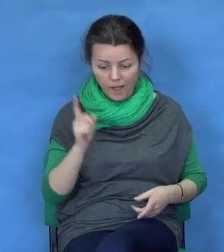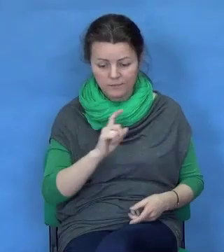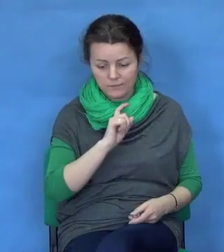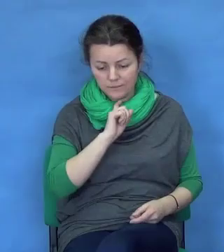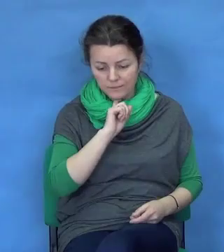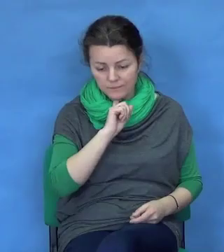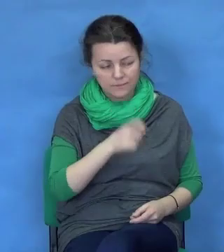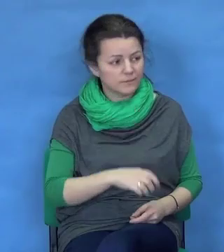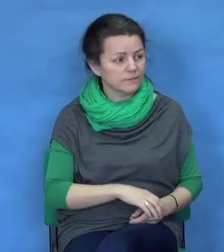Nie wierzę.